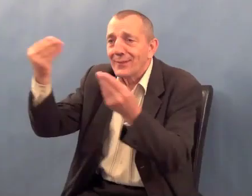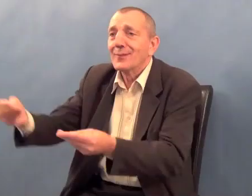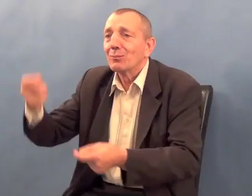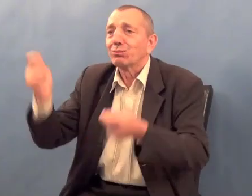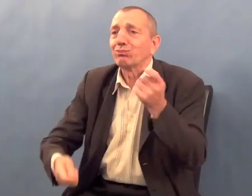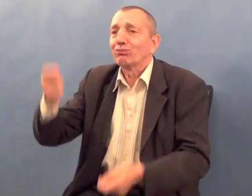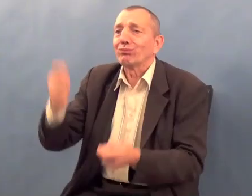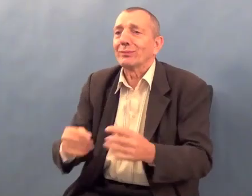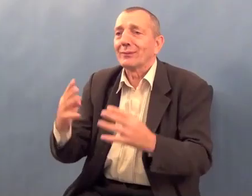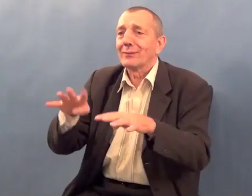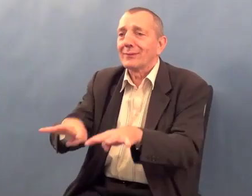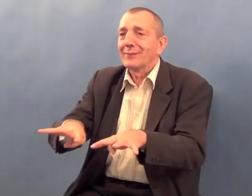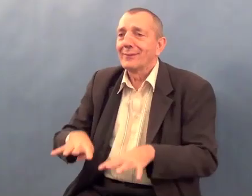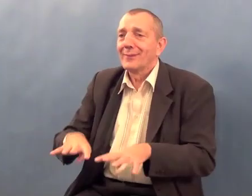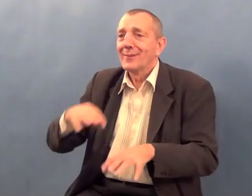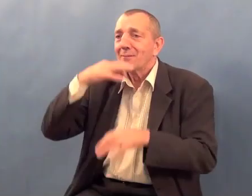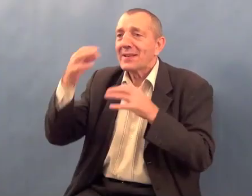Stawia go na ziemi poziomo, gra na nim.